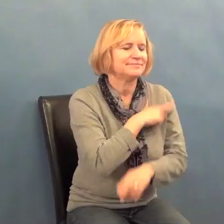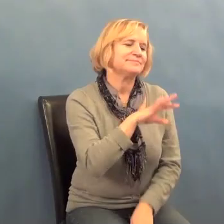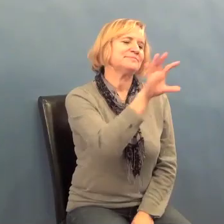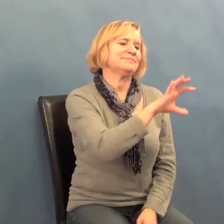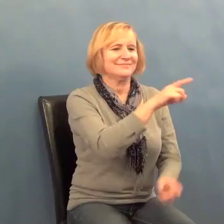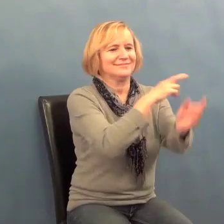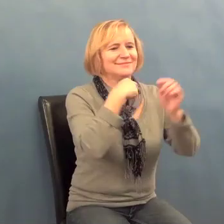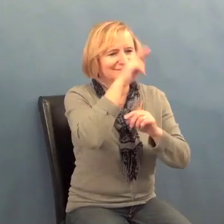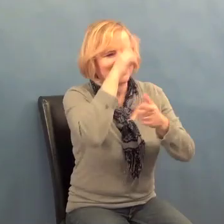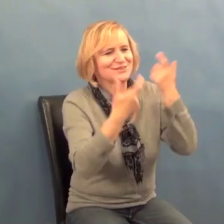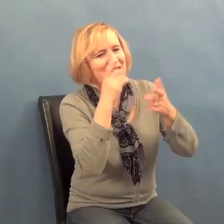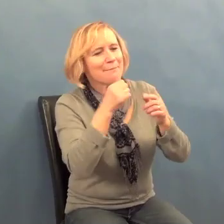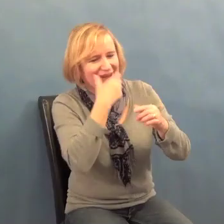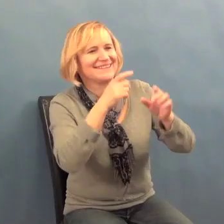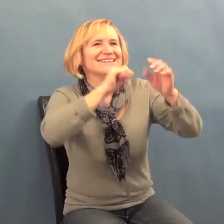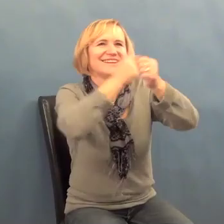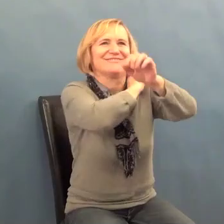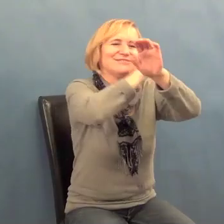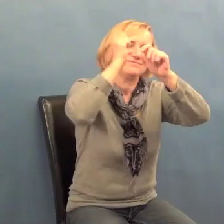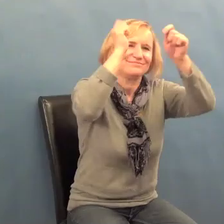Tata czyli Chaplin reperuje zbitą szybę młotkiem.